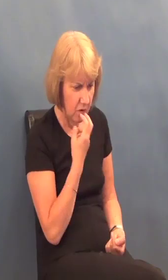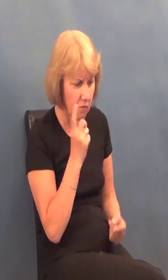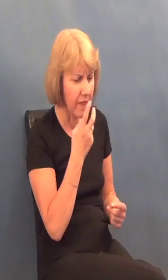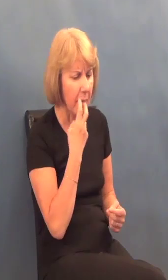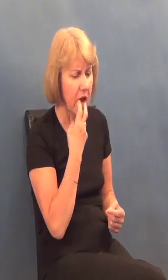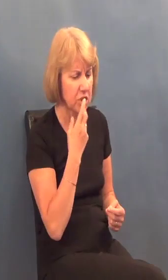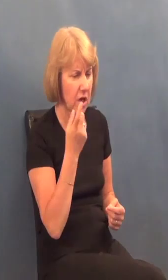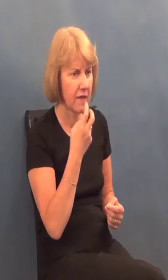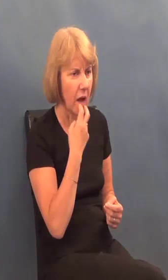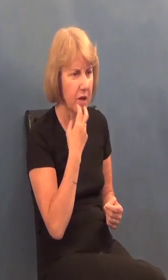Uwaga na napięcie. To napięcie.